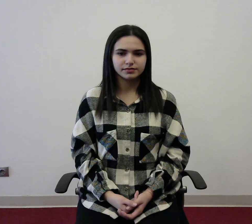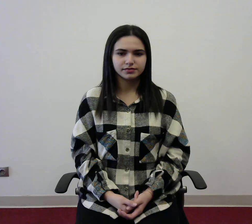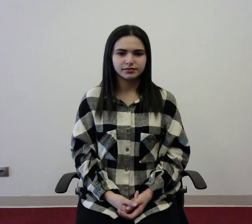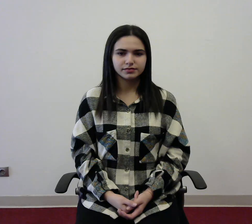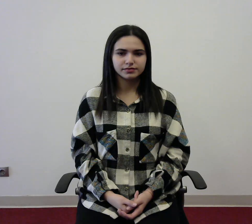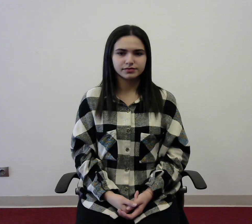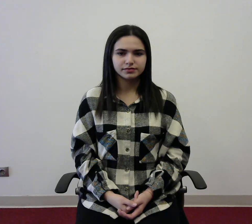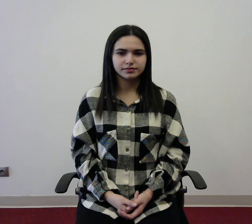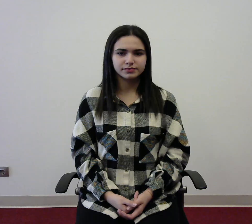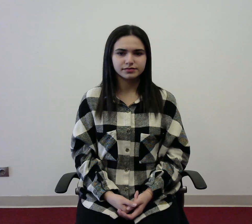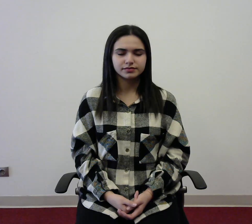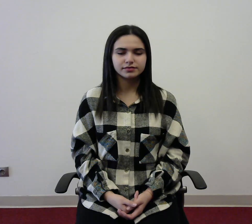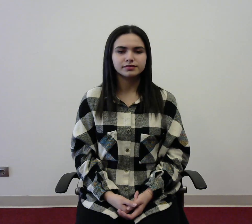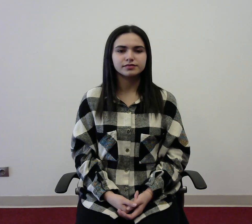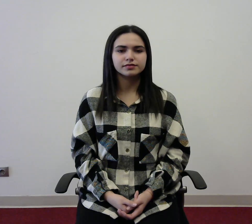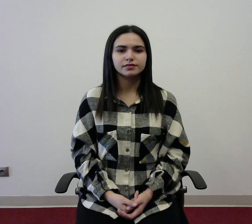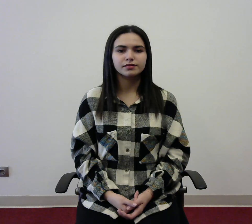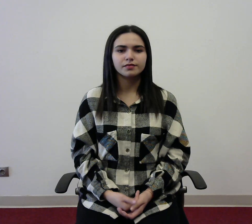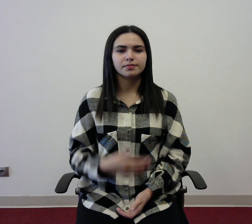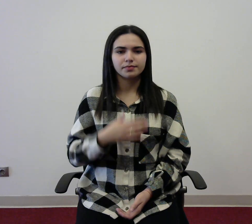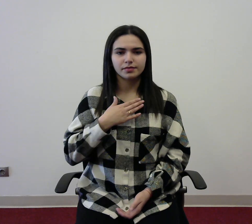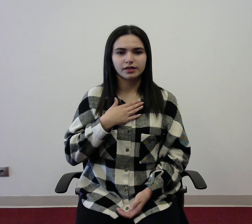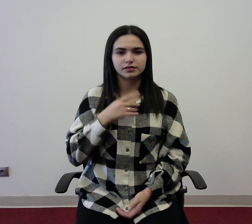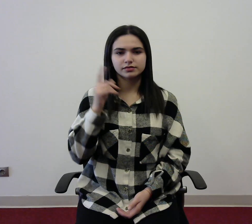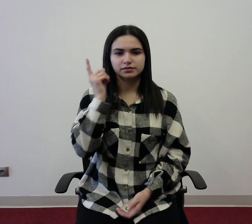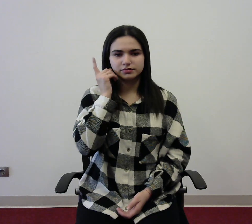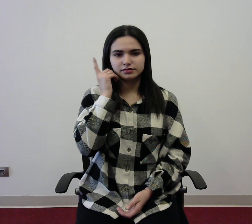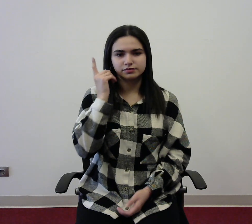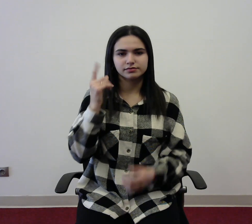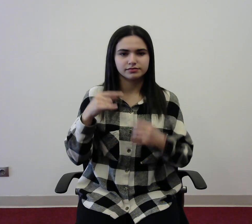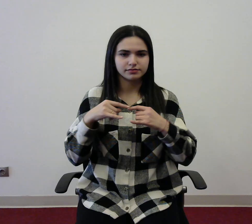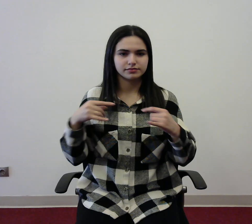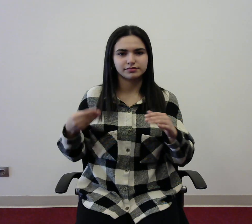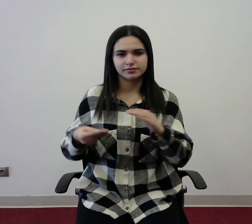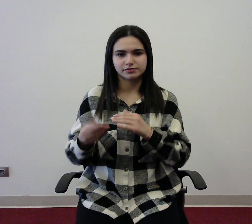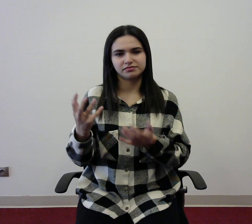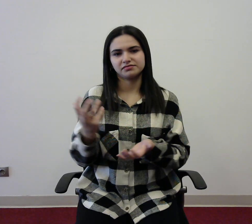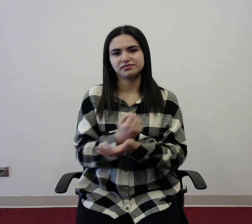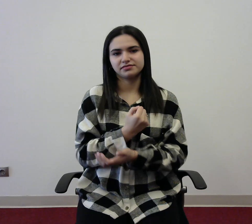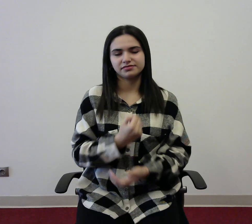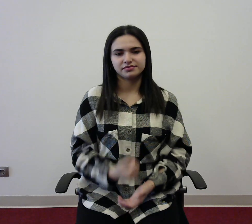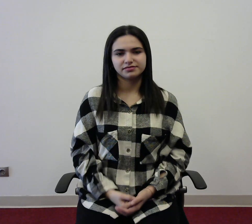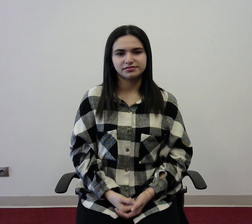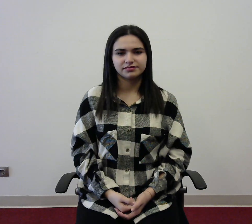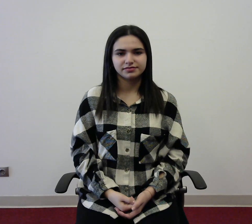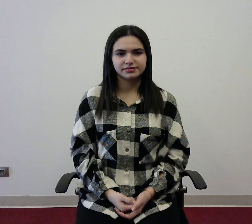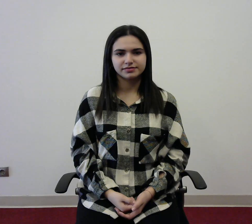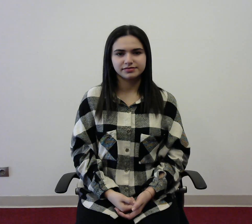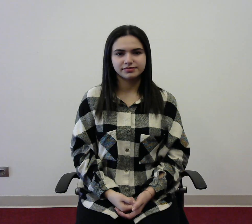Mən telefonumu stolun altından tapdım